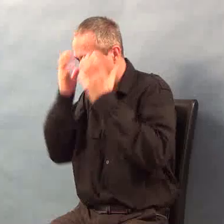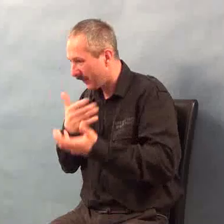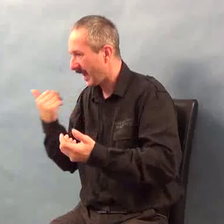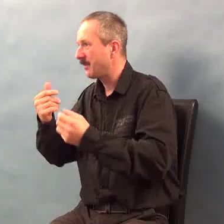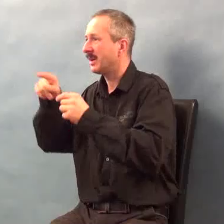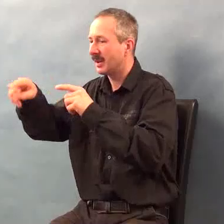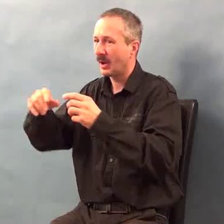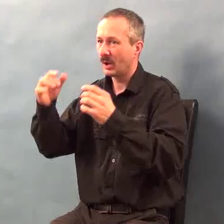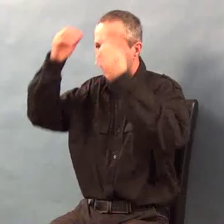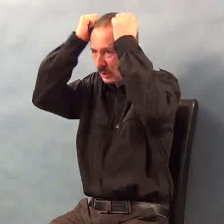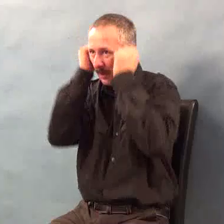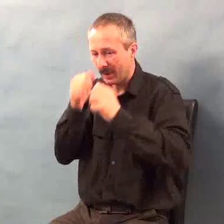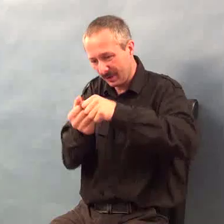Nie było żaby w czapce.